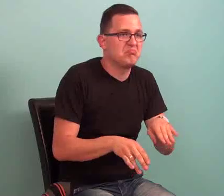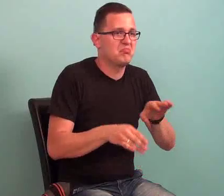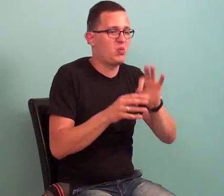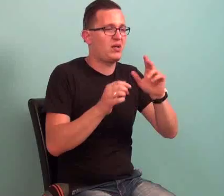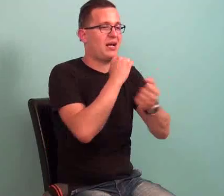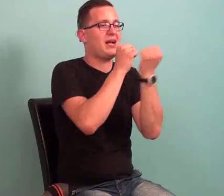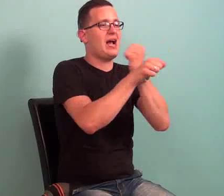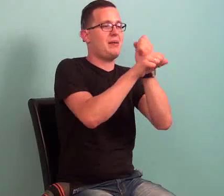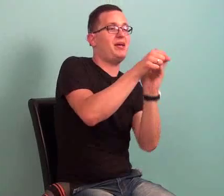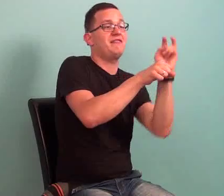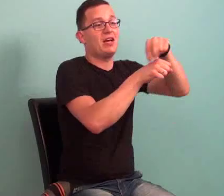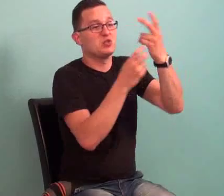Wchodzi na duży kamień i dalej szuka.